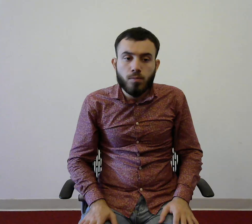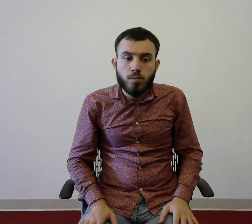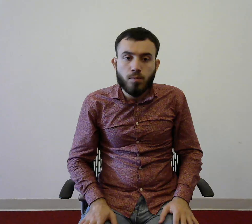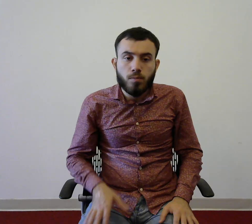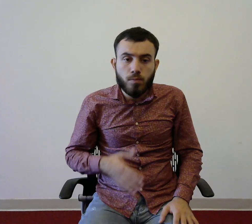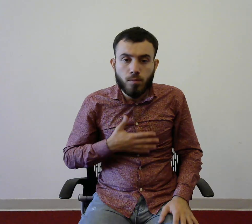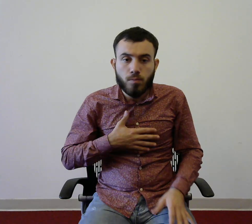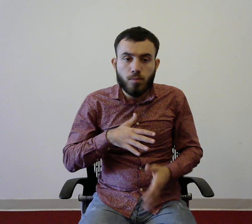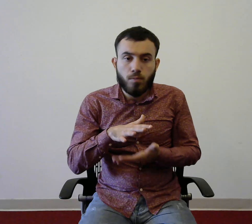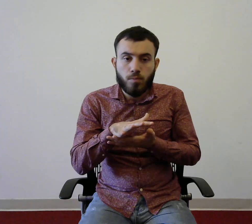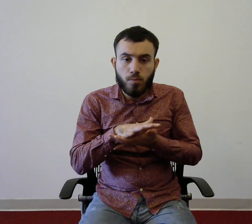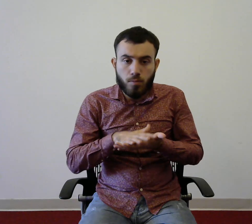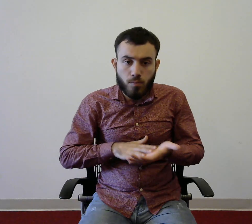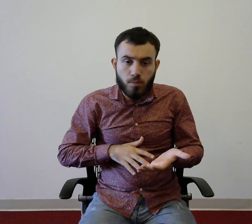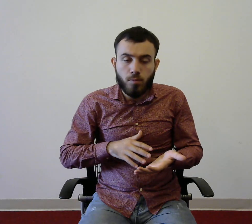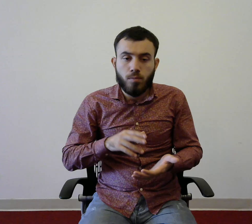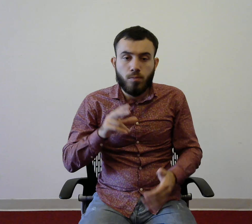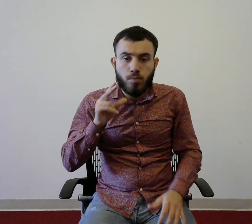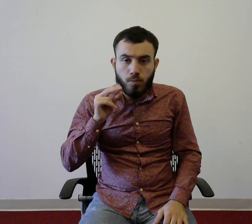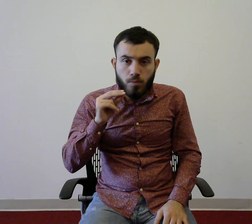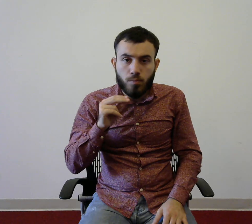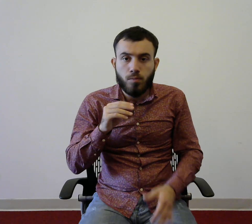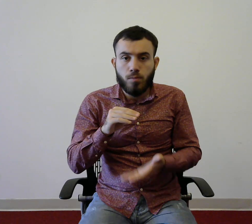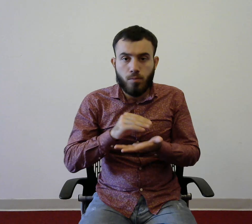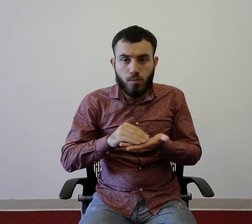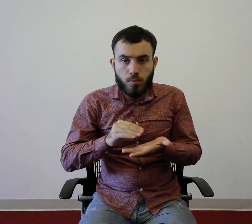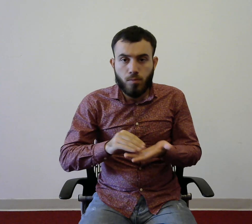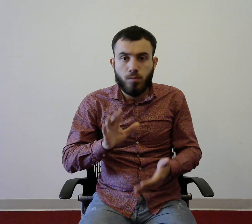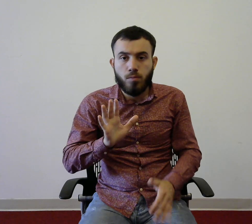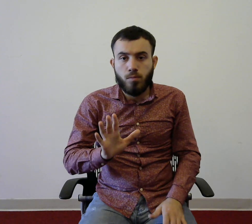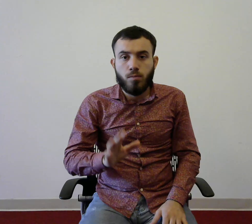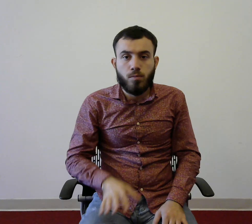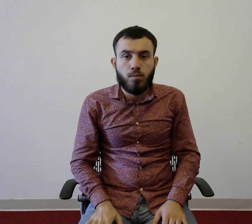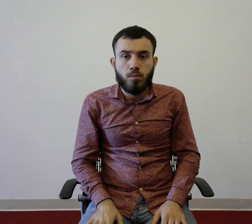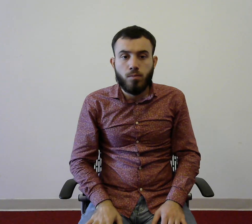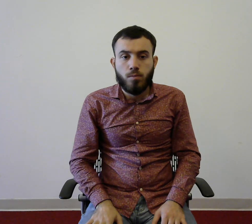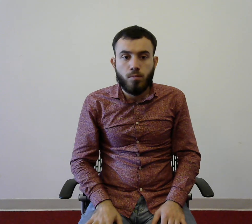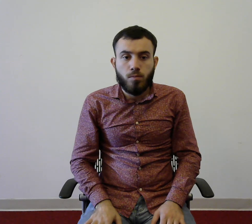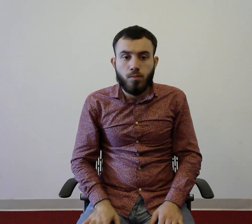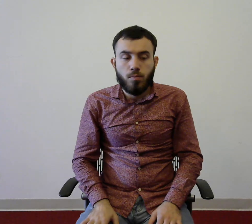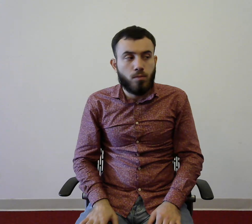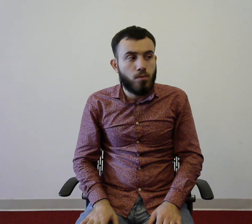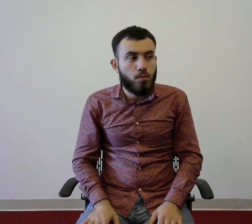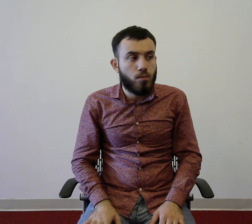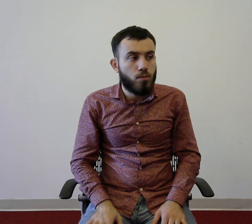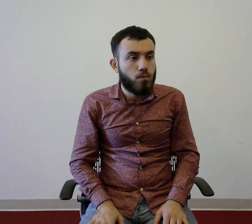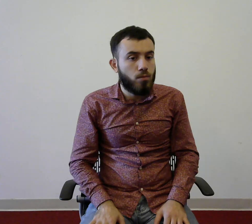Mən ərizəni nə vaxt yazmalıyam?